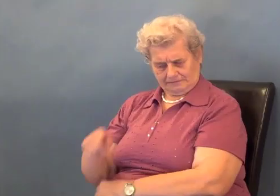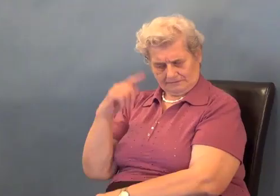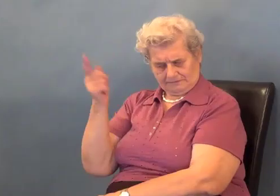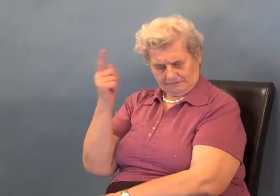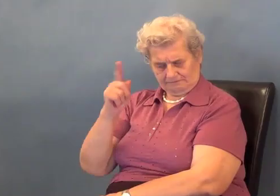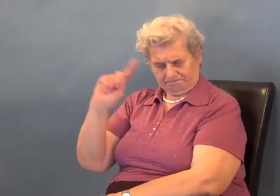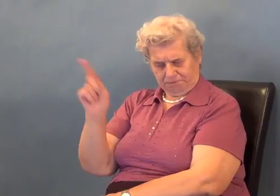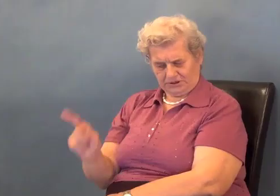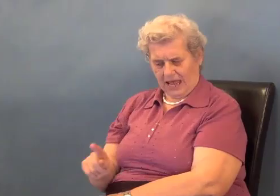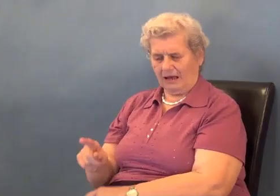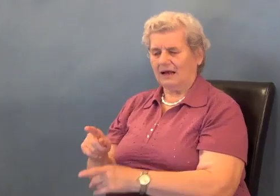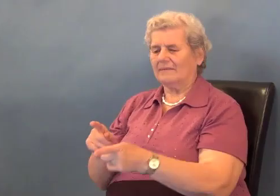Wiatrak, burza.